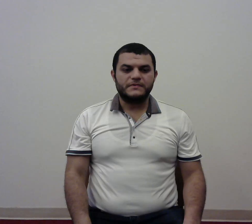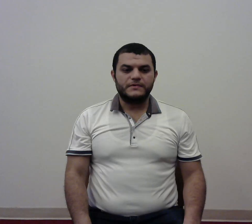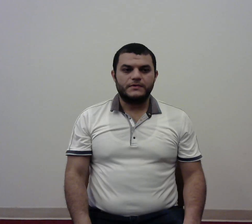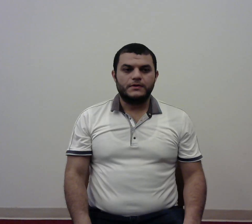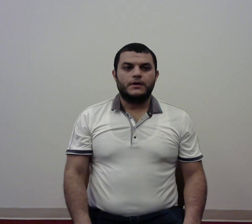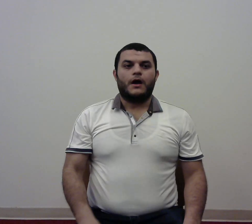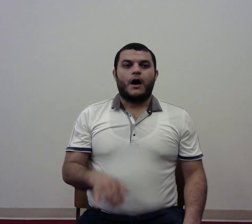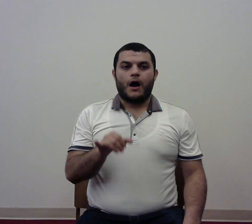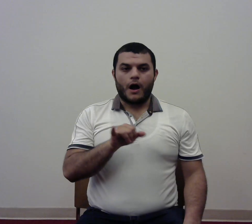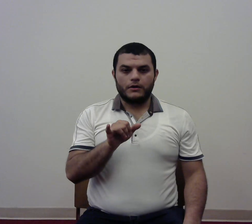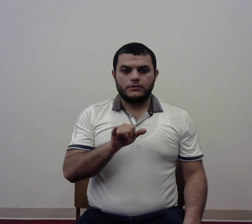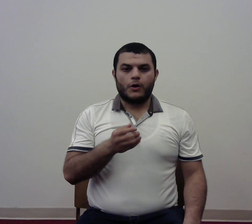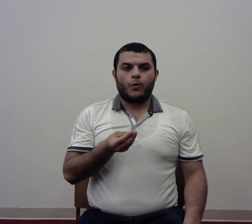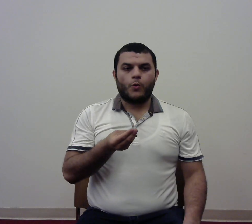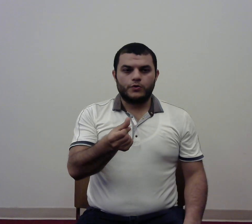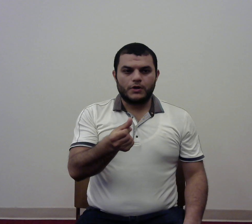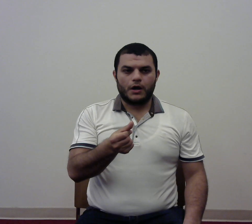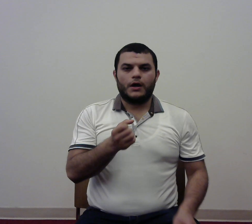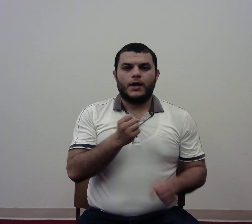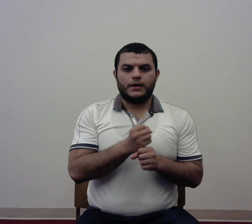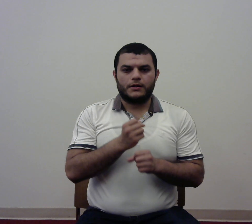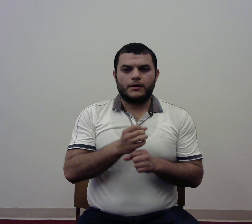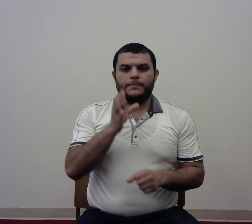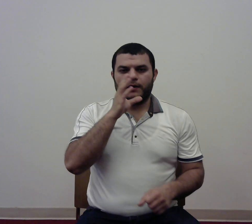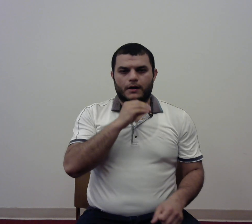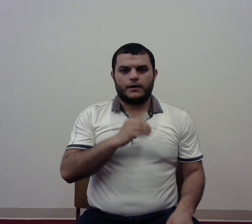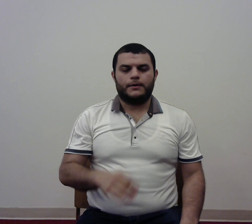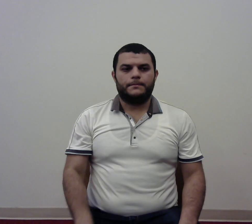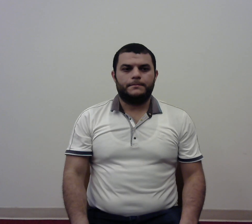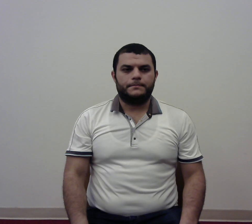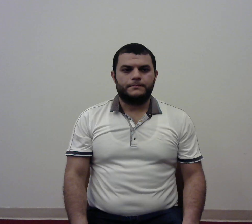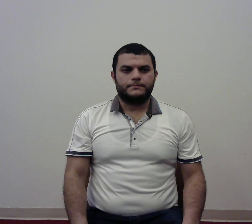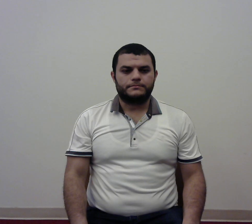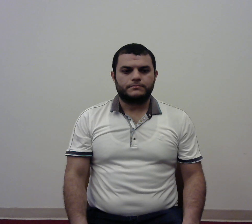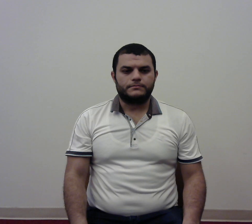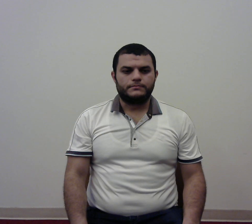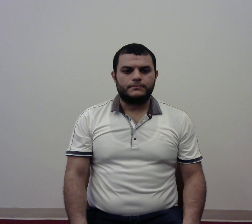Harda ödəniş edə bilərəm?